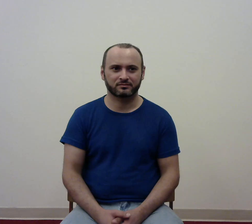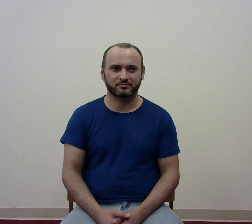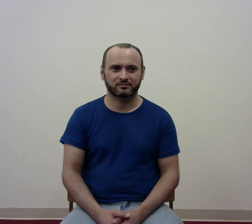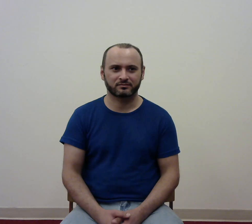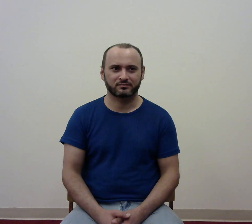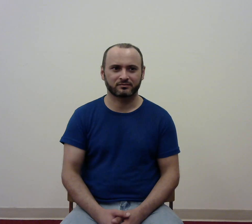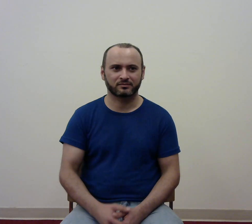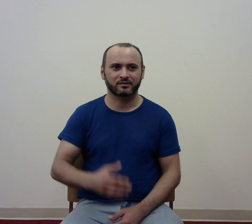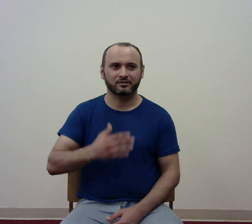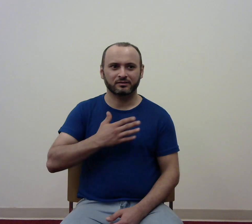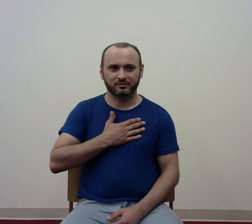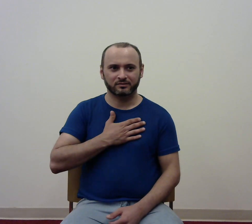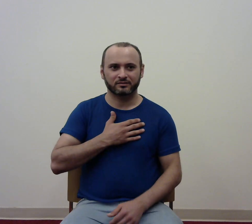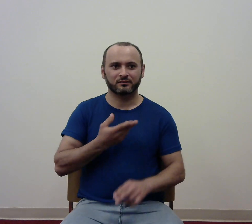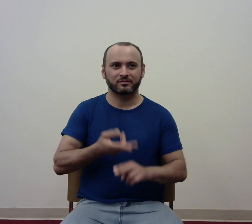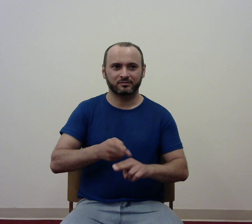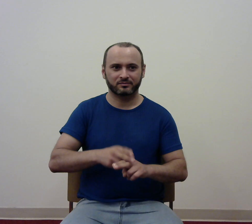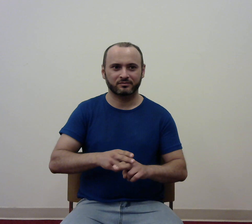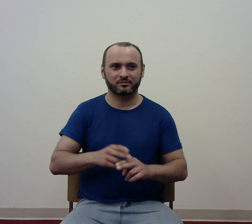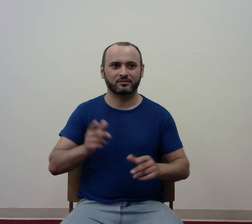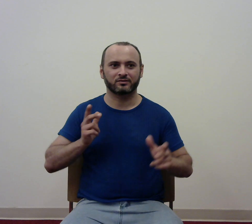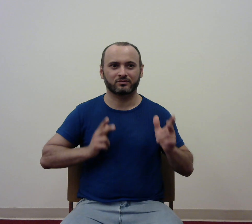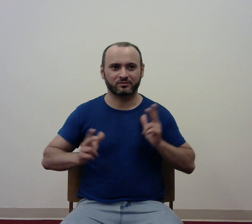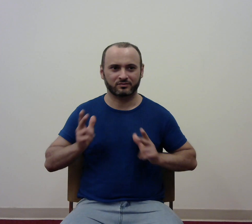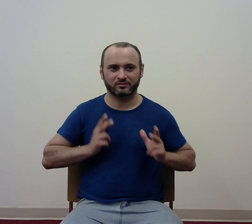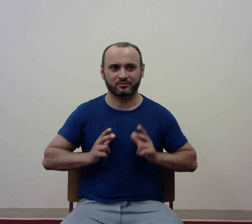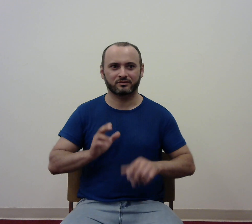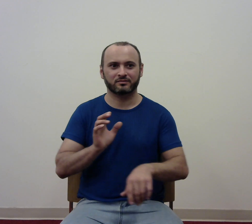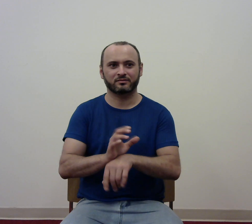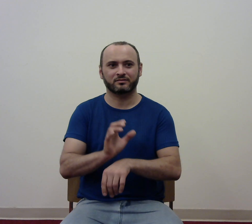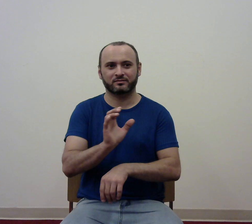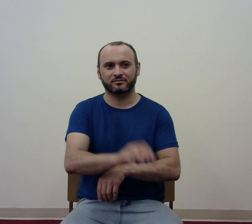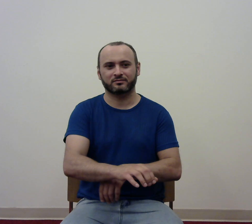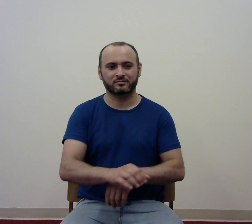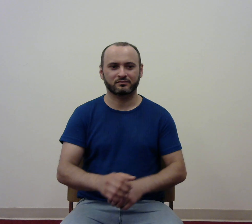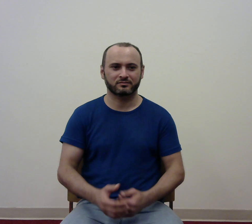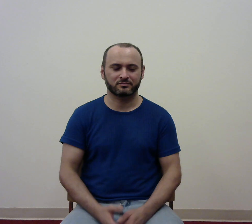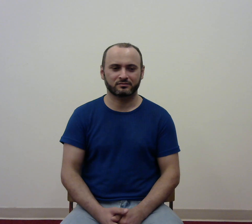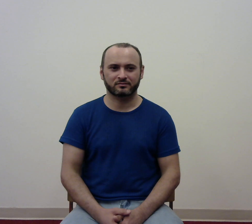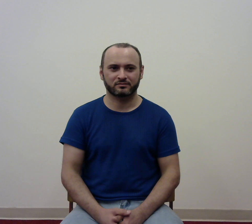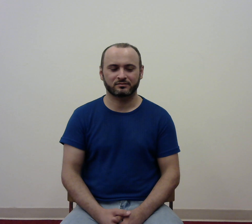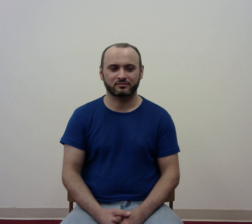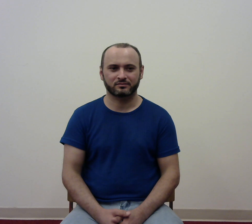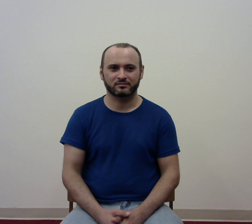Məni bura müəllim göndərib